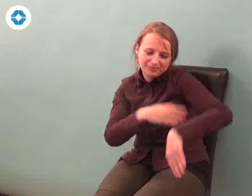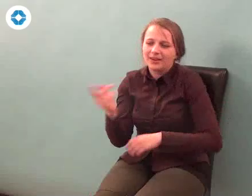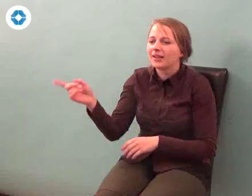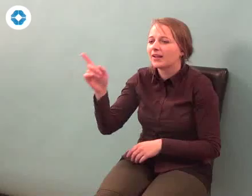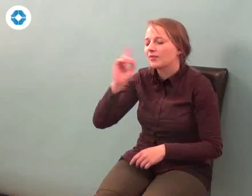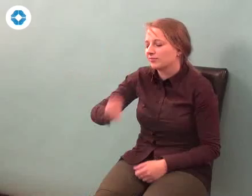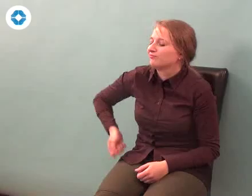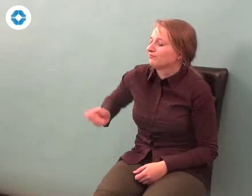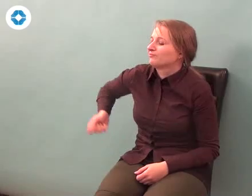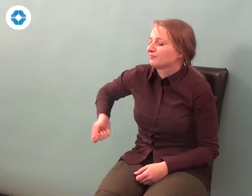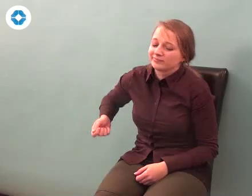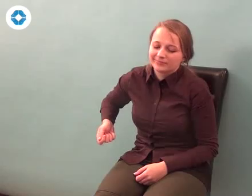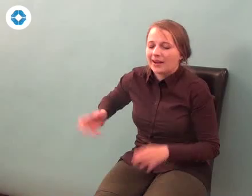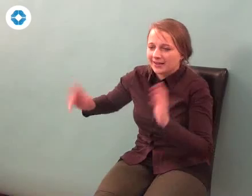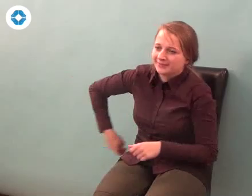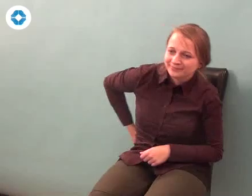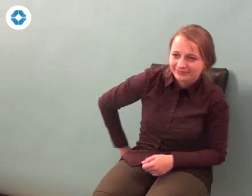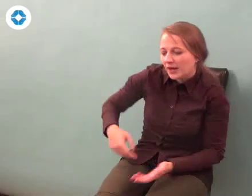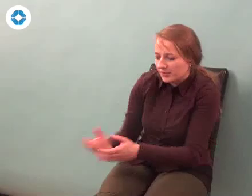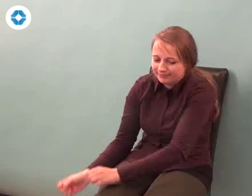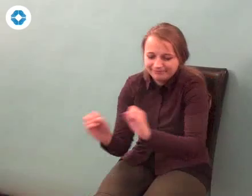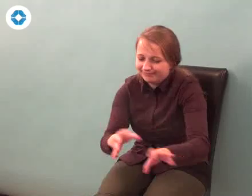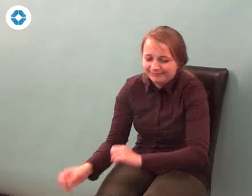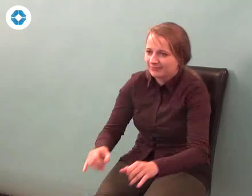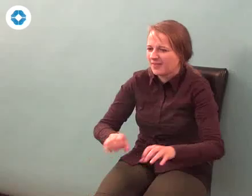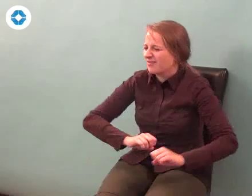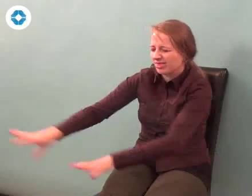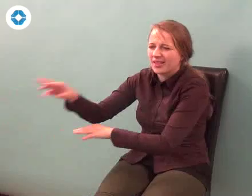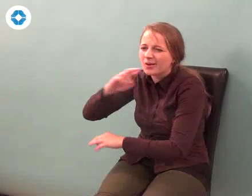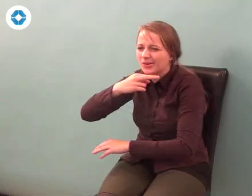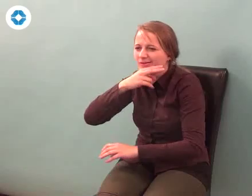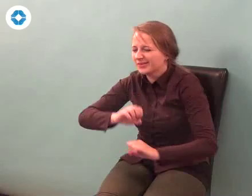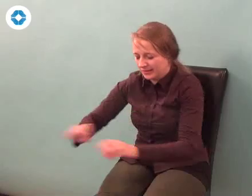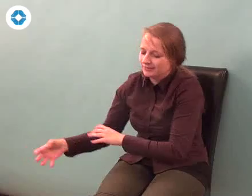Chłopak podbijający ping-ponga też pomaga. Zbiera rozsypane gruszki.